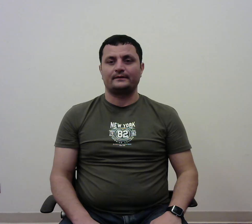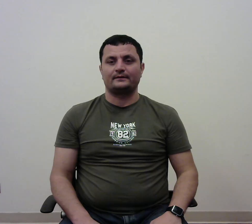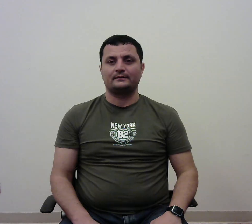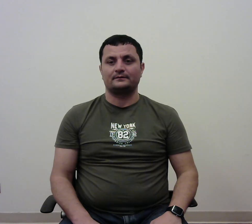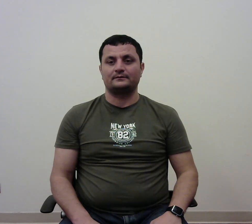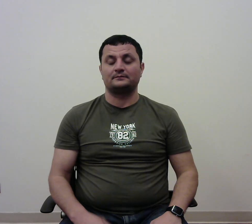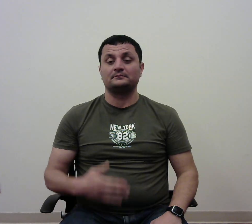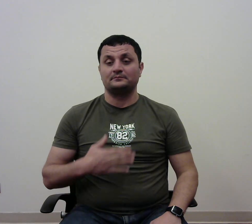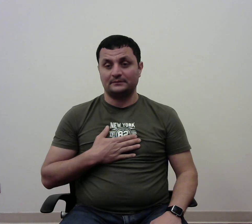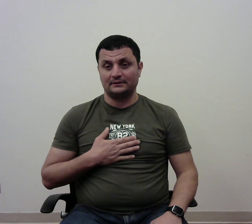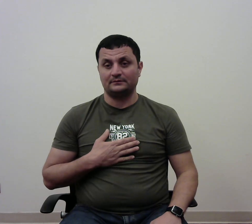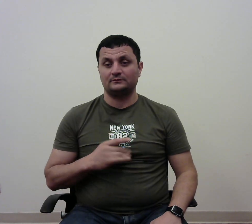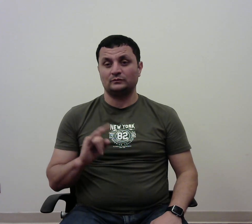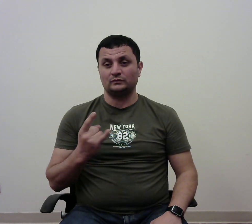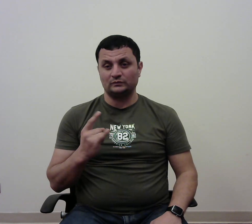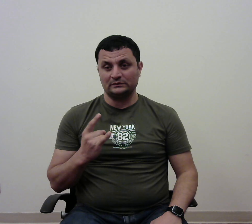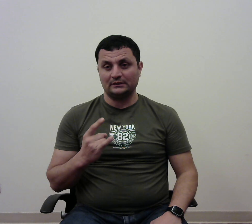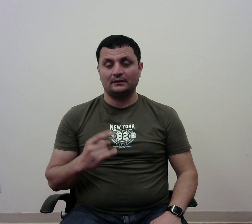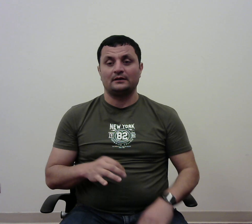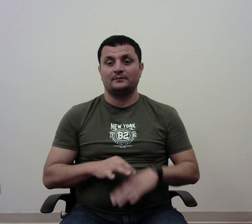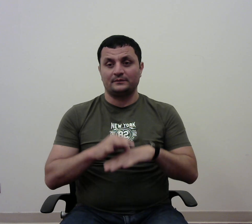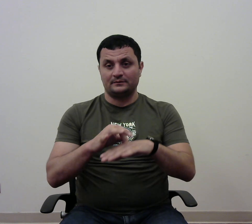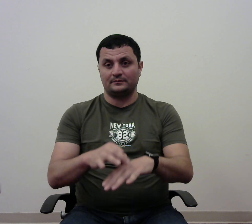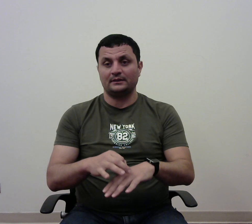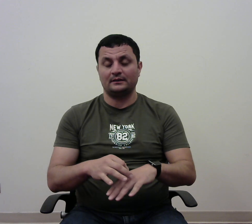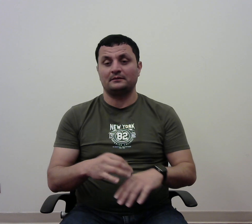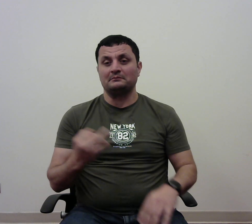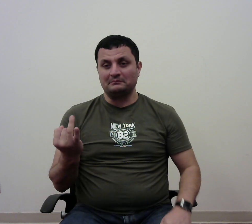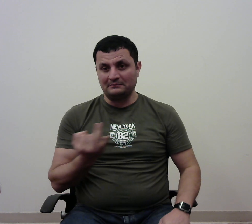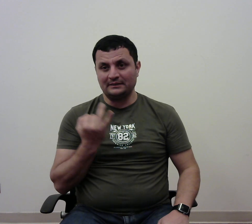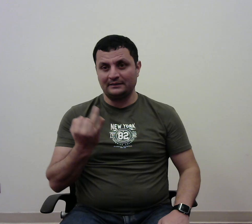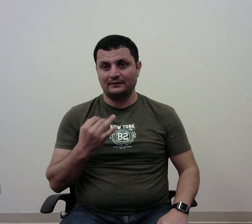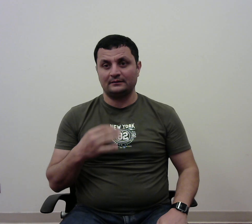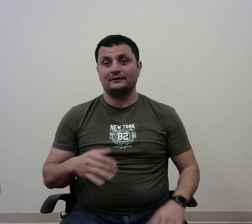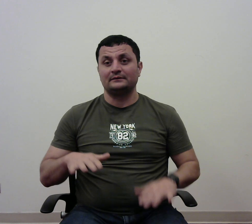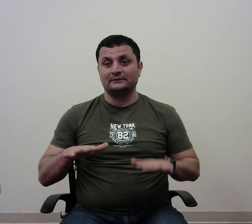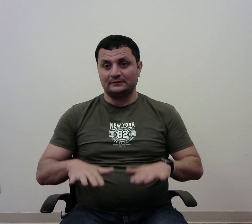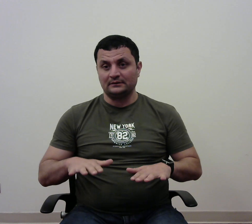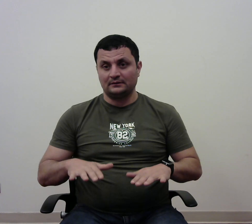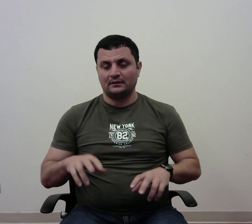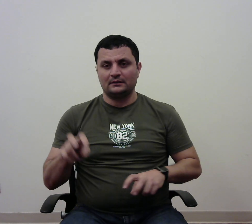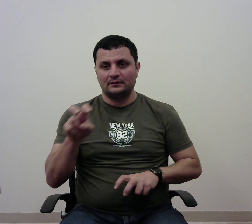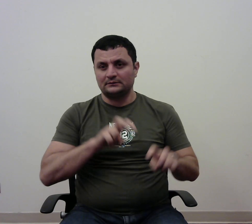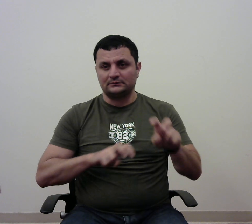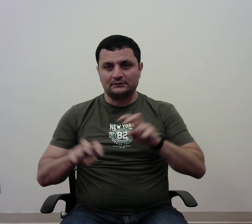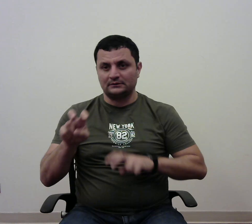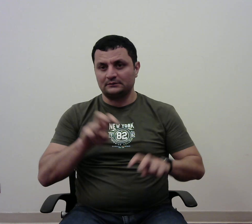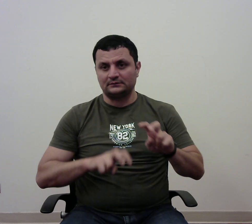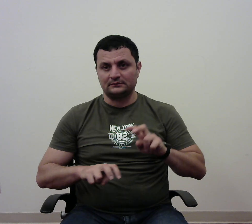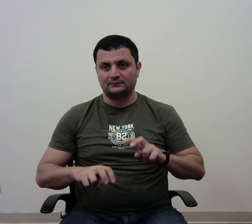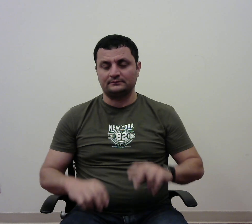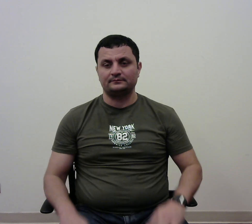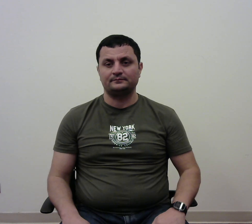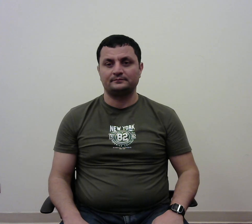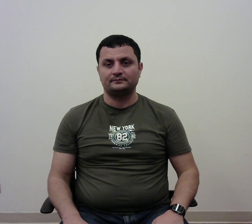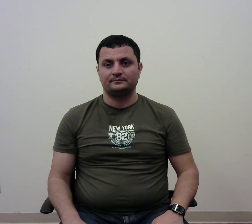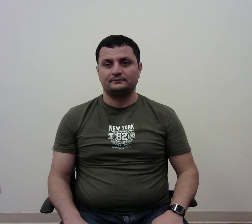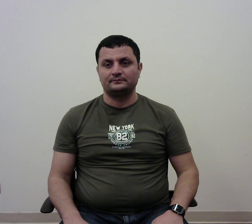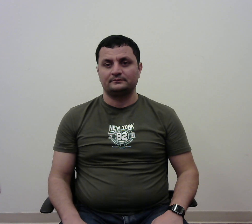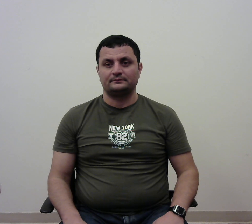Mən uşaqlarımı aparmağa maraqlı yer axtarıram